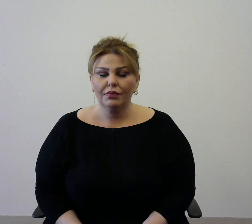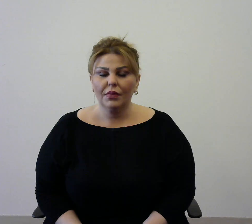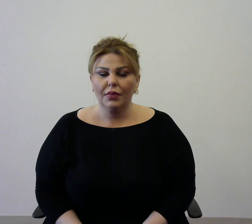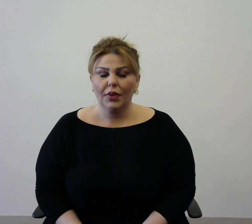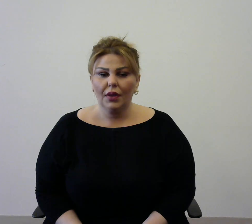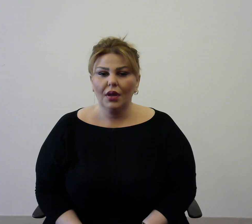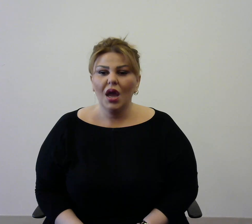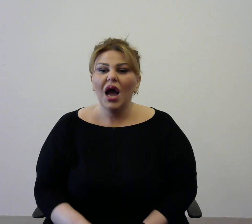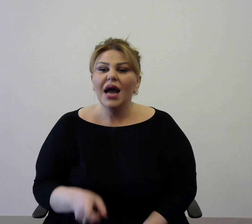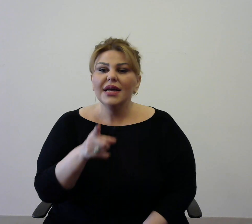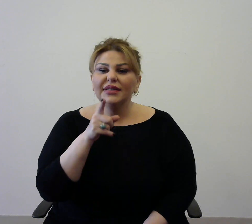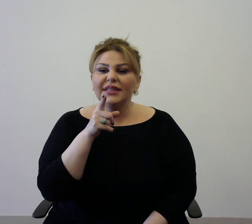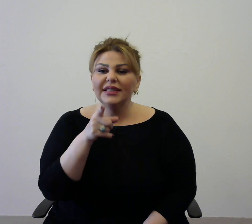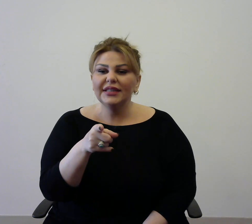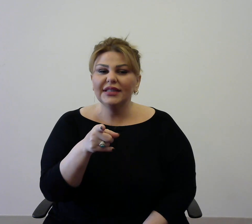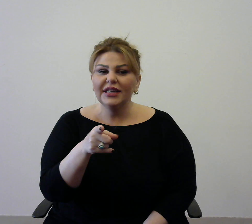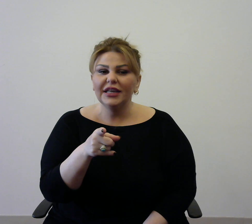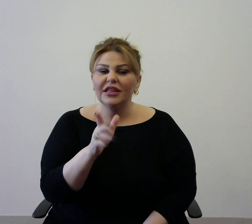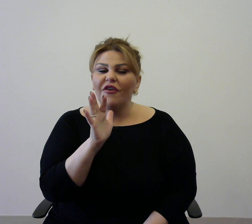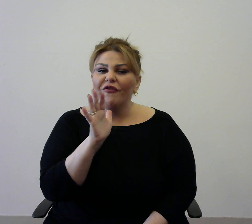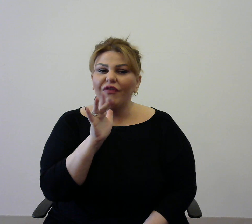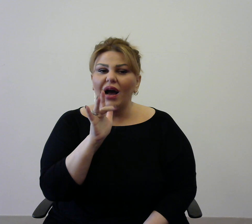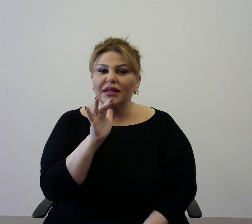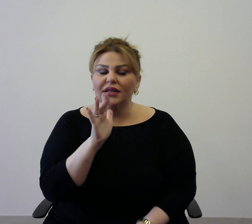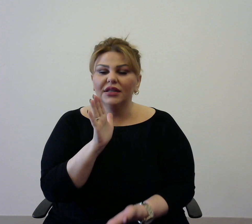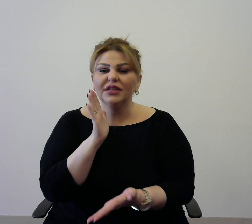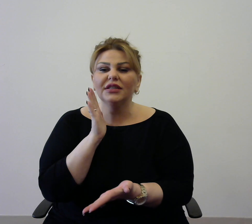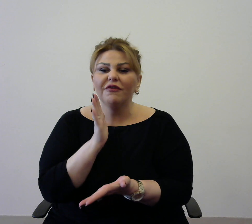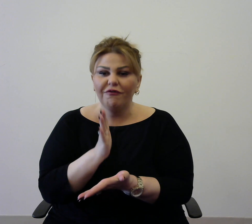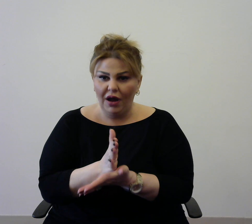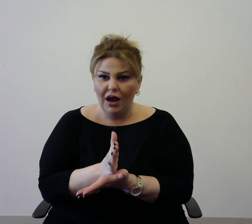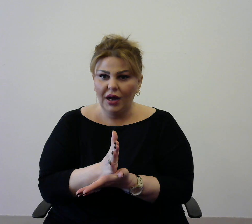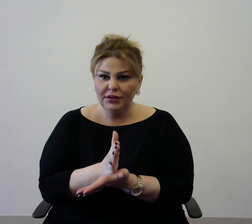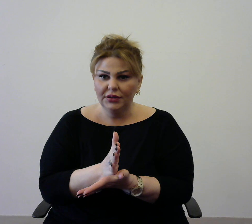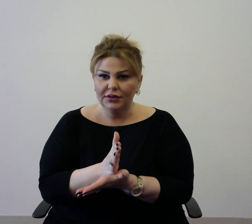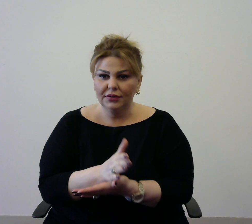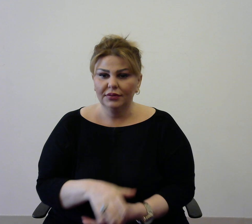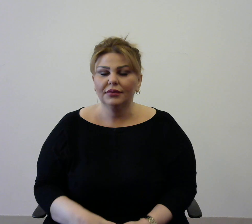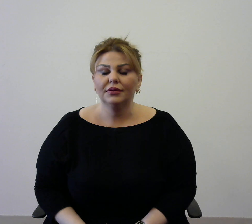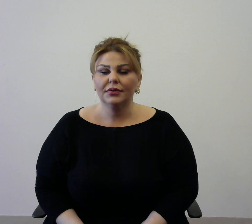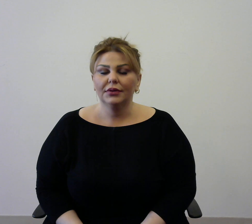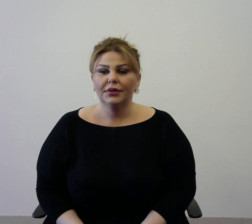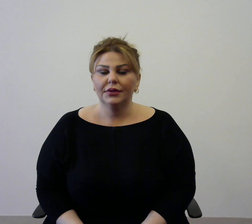Sizin vaxtınız var?